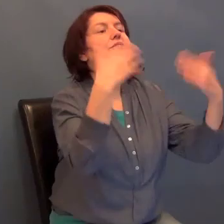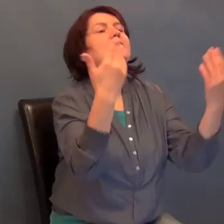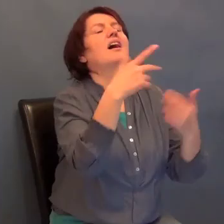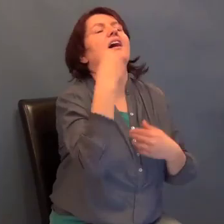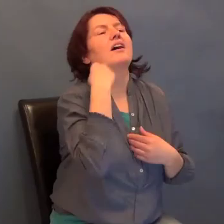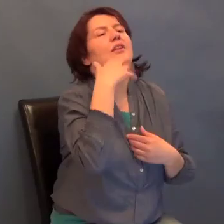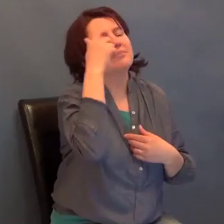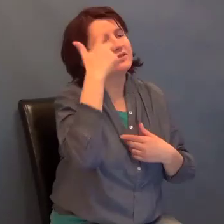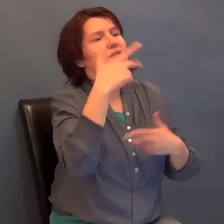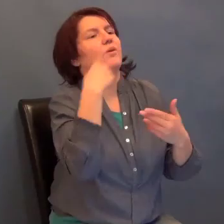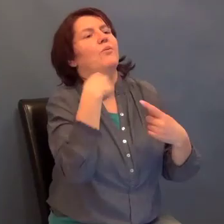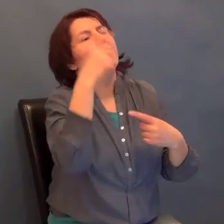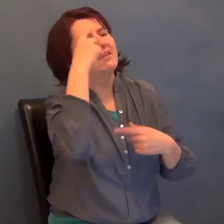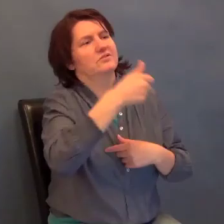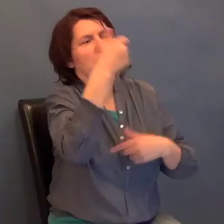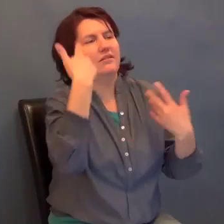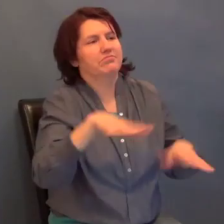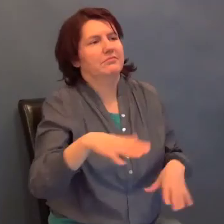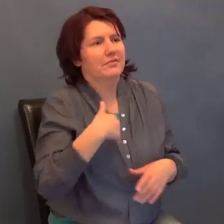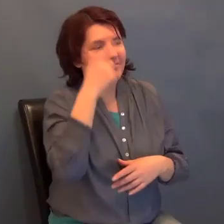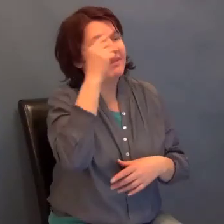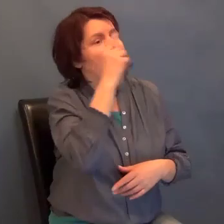Trzy dni. Nie powiedziałaś mi, myślałam, że jeden dzień. A tu proszę.